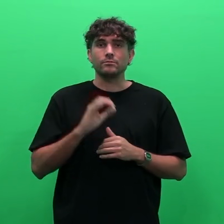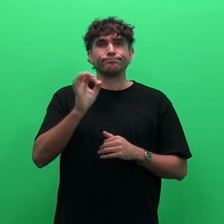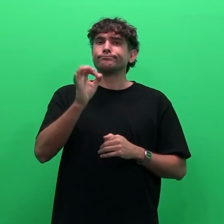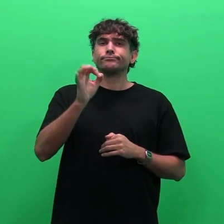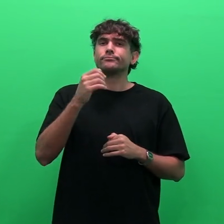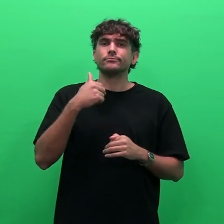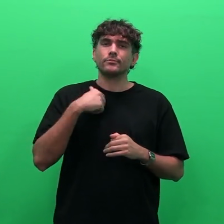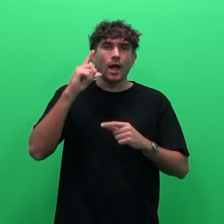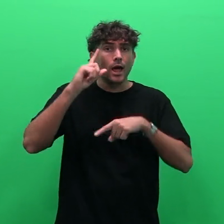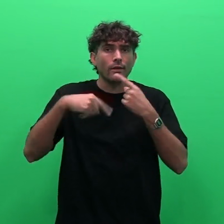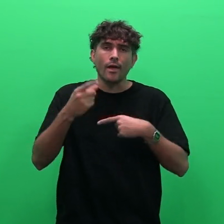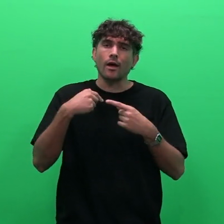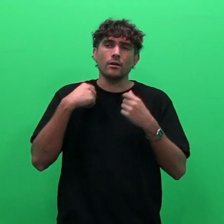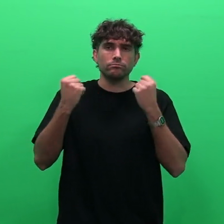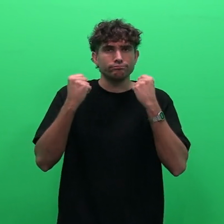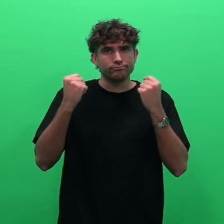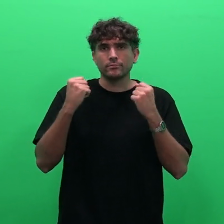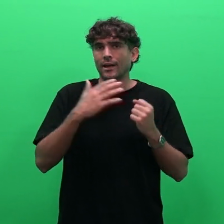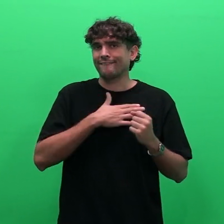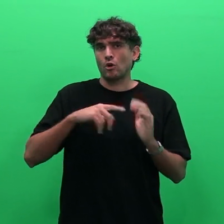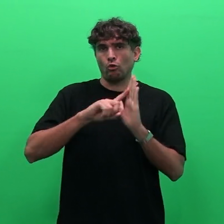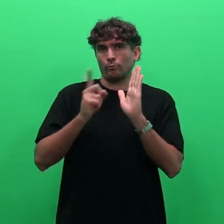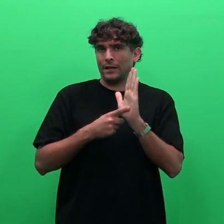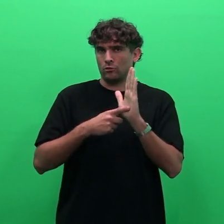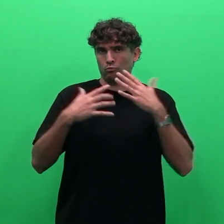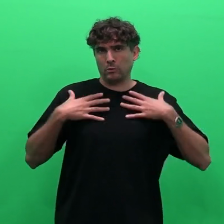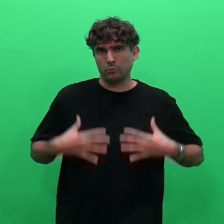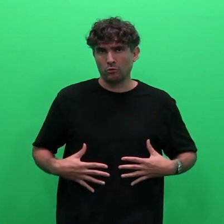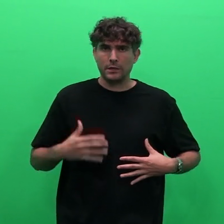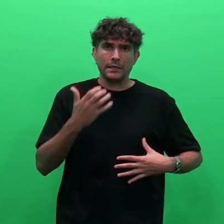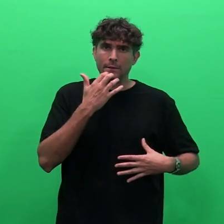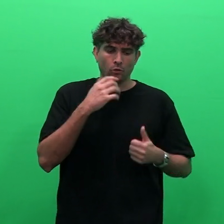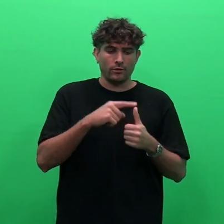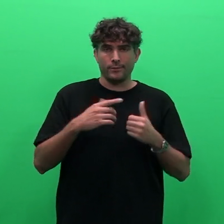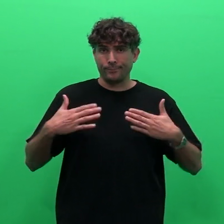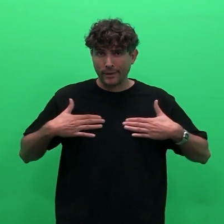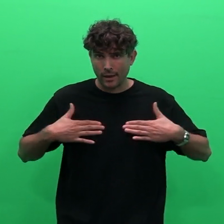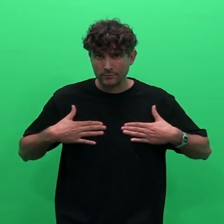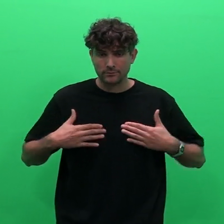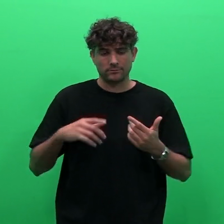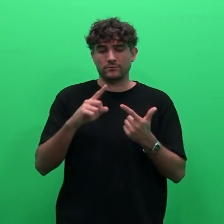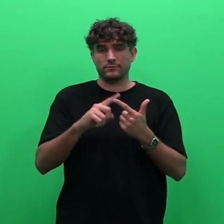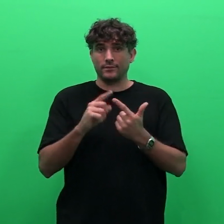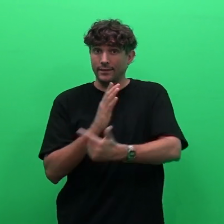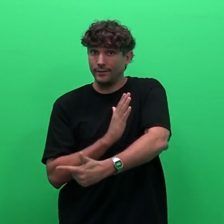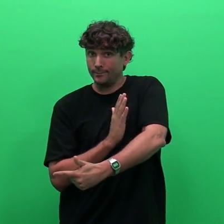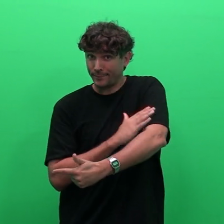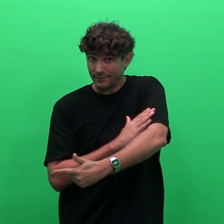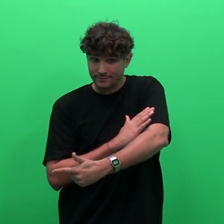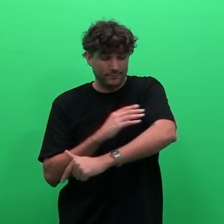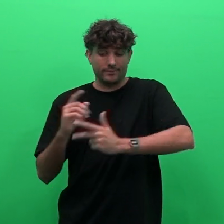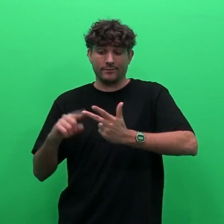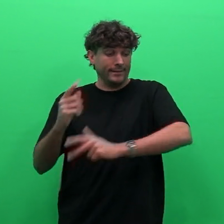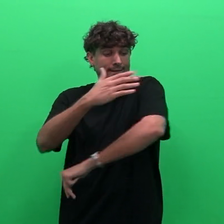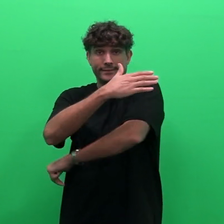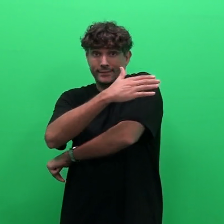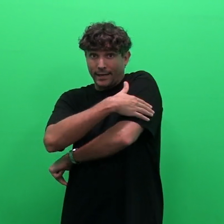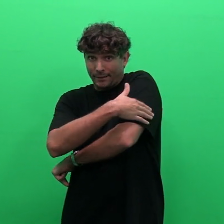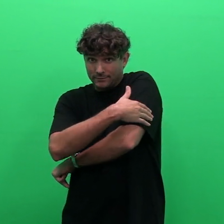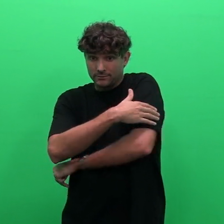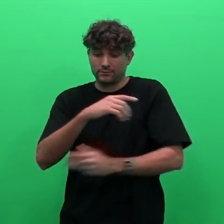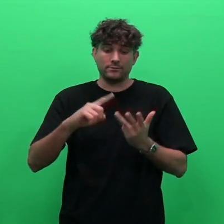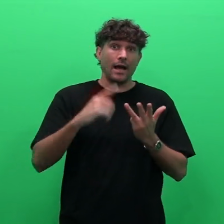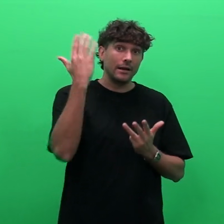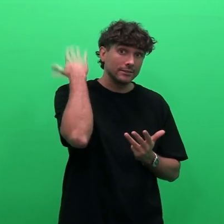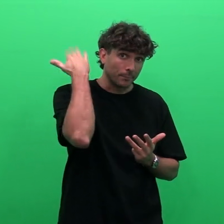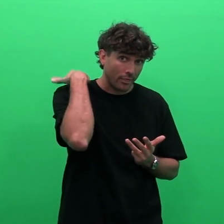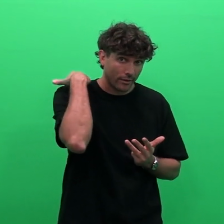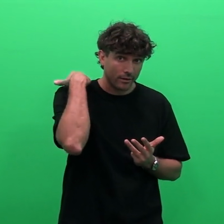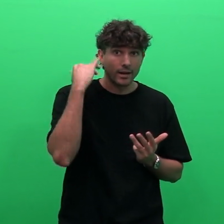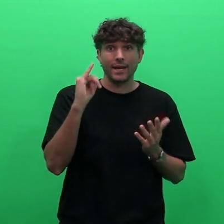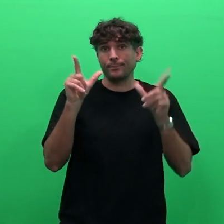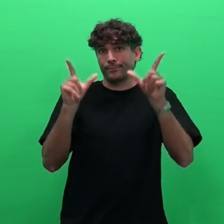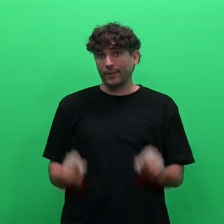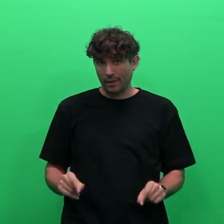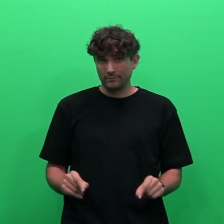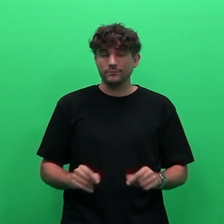Sí, cada dia entreno i faig un entrenament complet de tot el cos, com per exemple, de pits, bíceps, tríceps, esquena i cames.